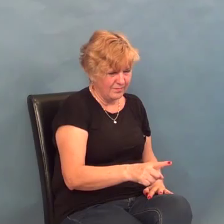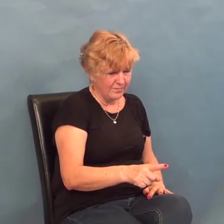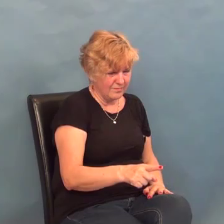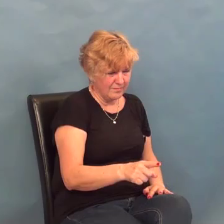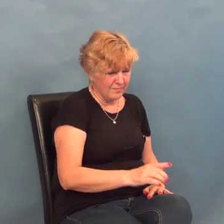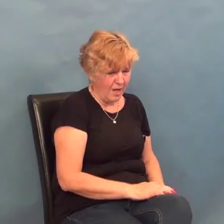Taki sam jest...